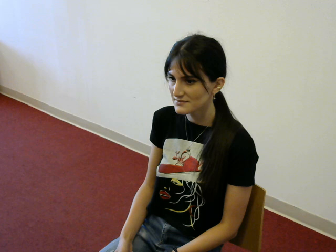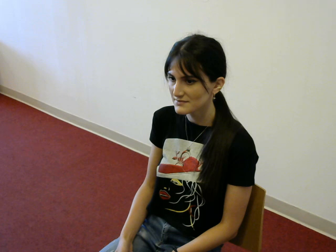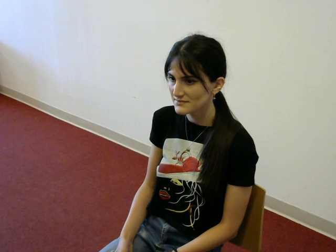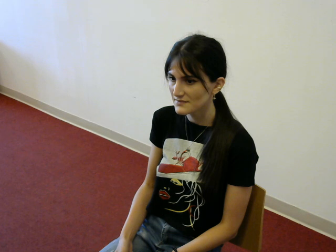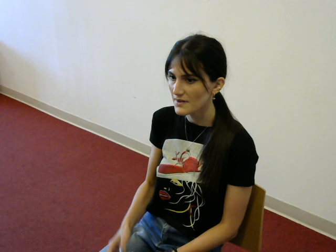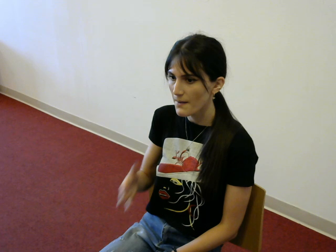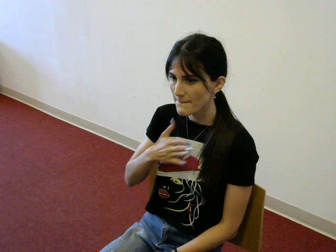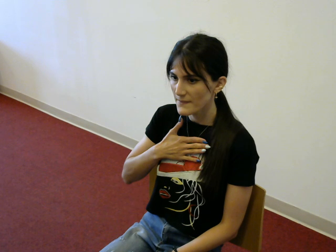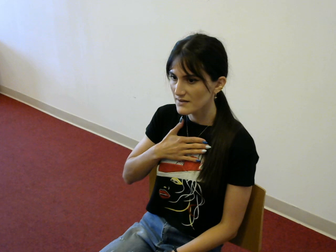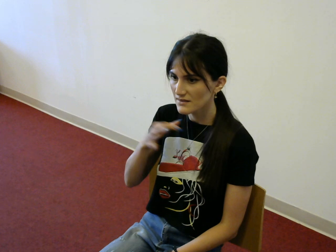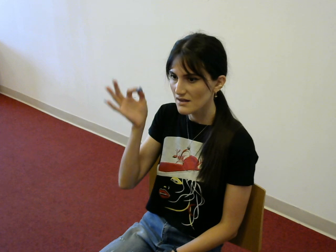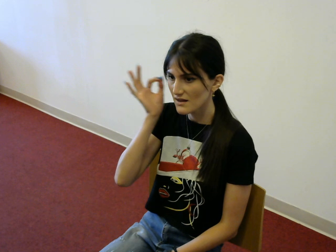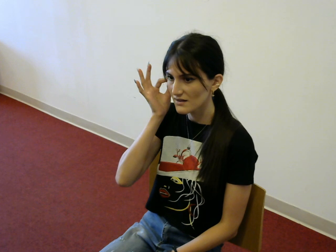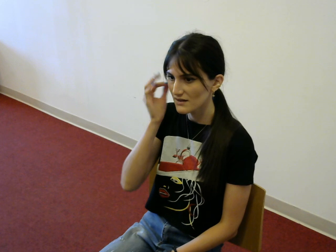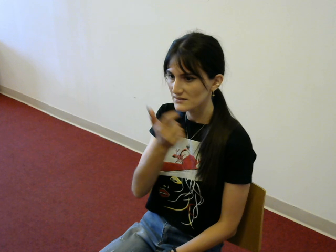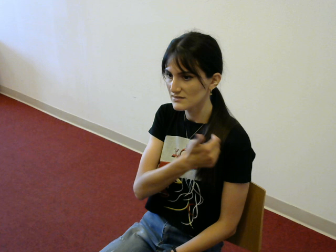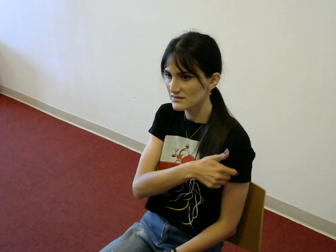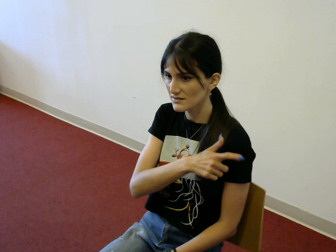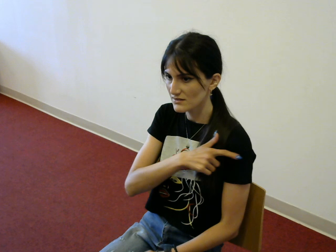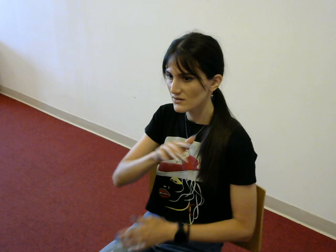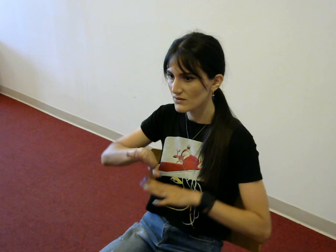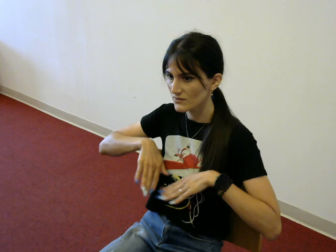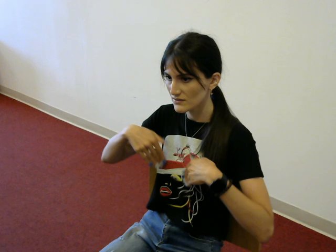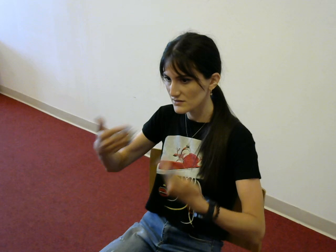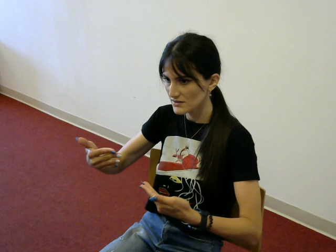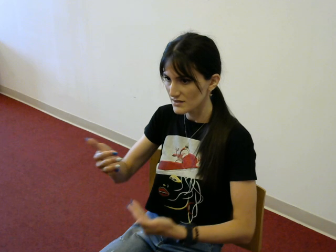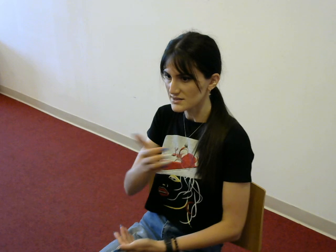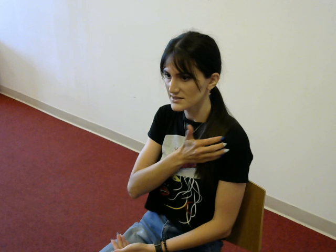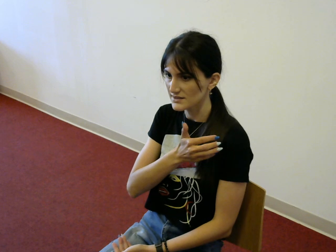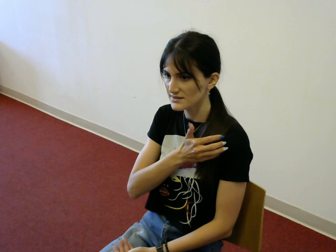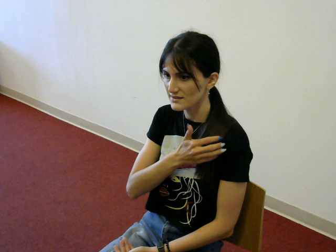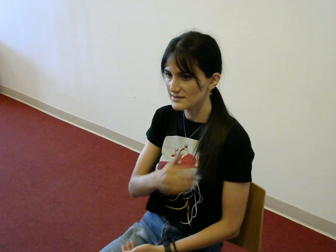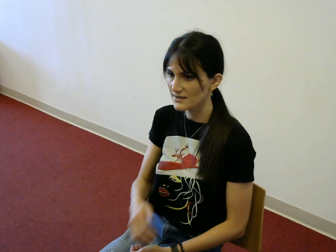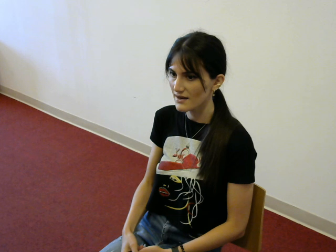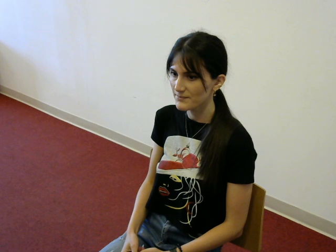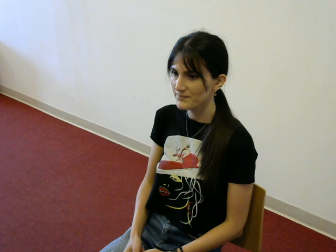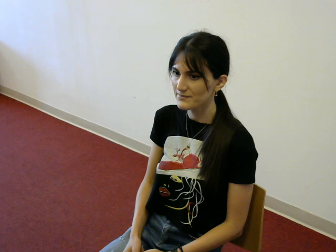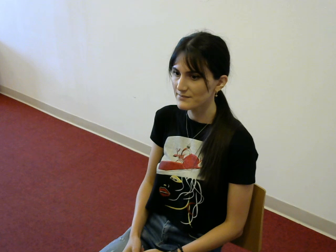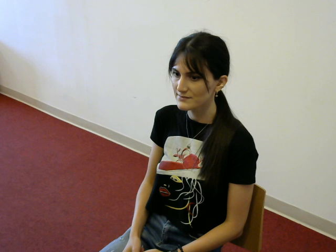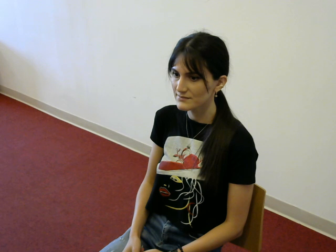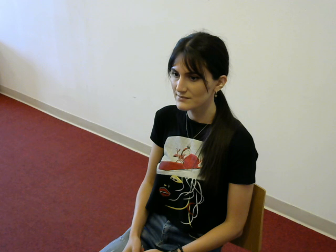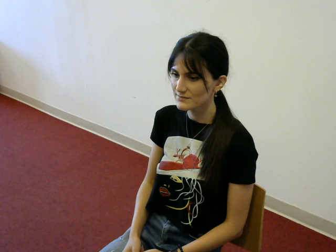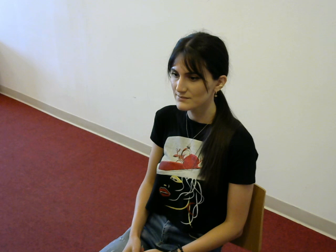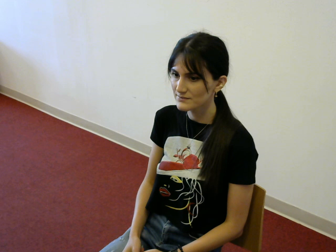Mən tibb məntəqəsinə müraciət etmək istərdim